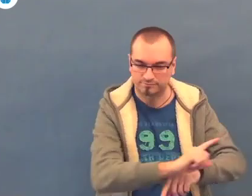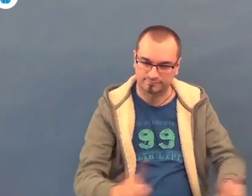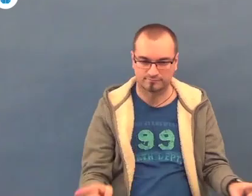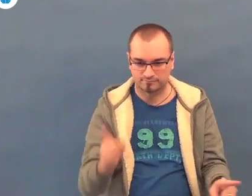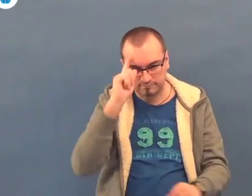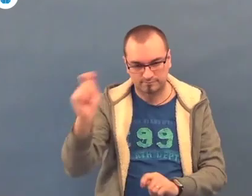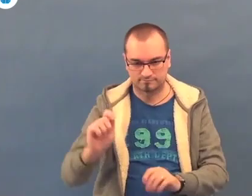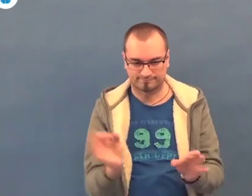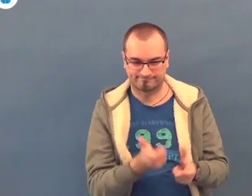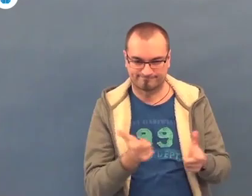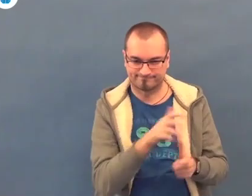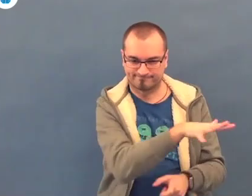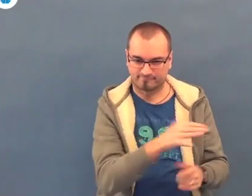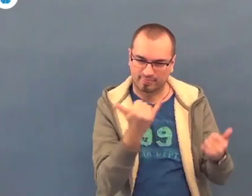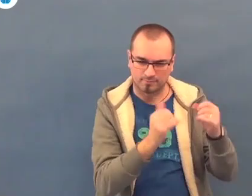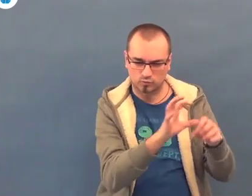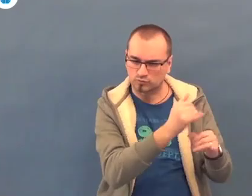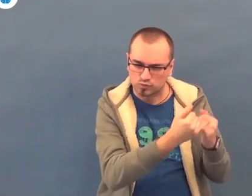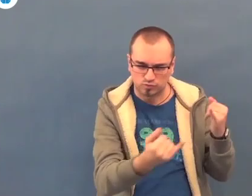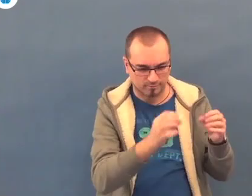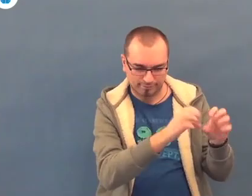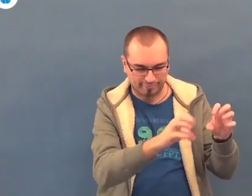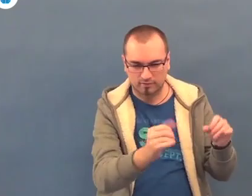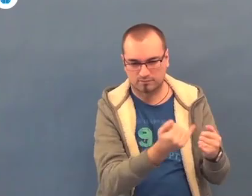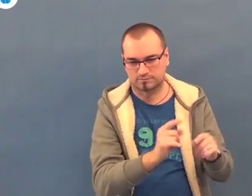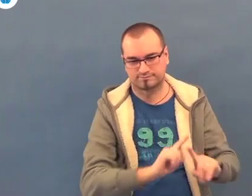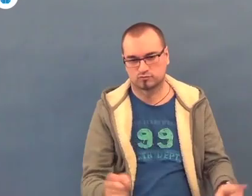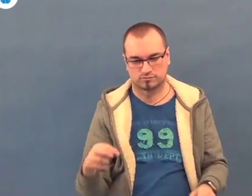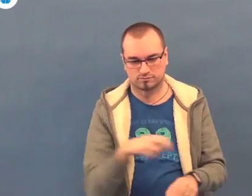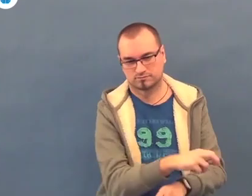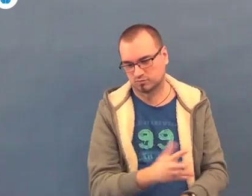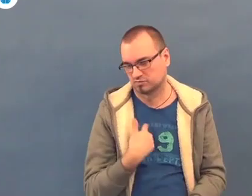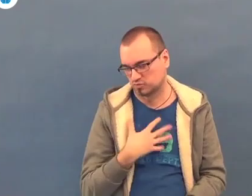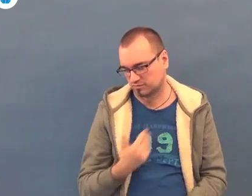To jest informacja o tym, że tam jest niebezpiecznie, że stosuje się tam różne chemikalia i nie wolno tam wchodzić. Tak mi się wydaje.